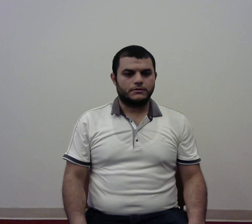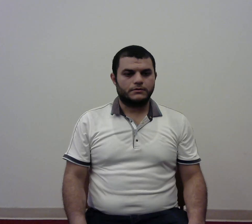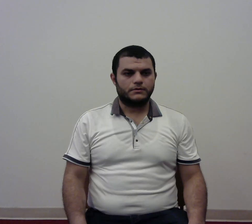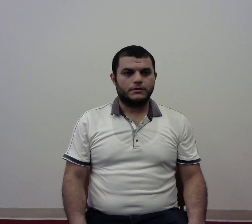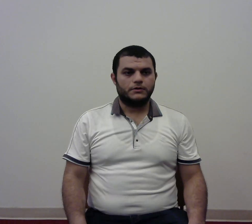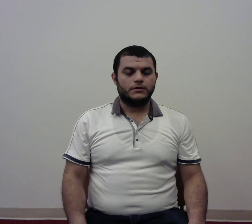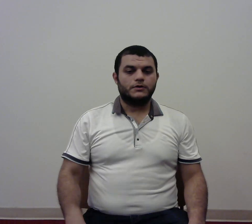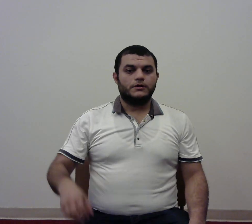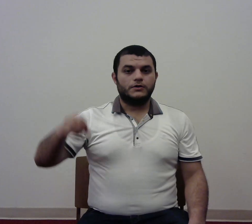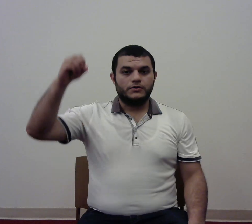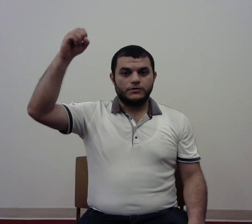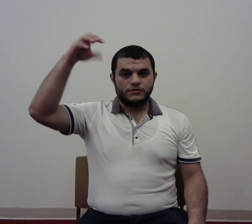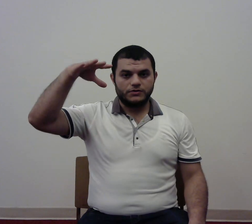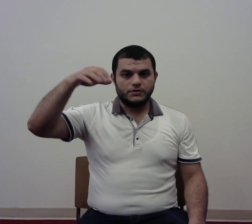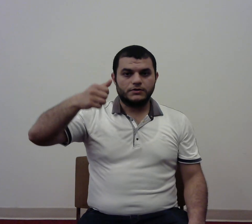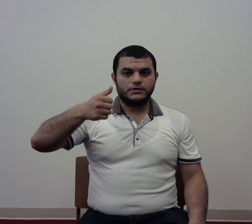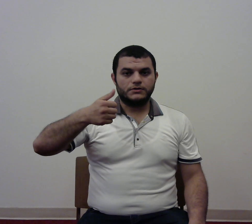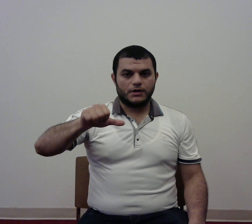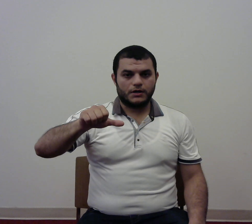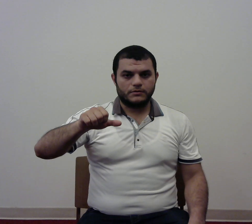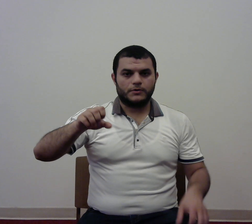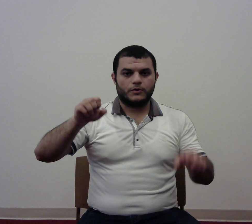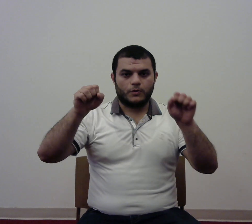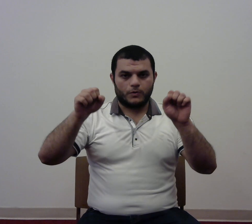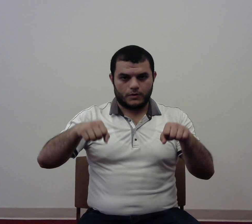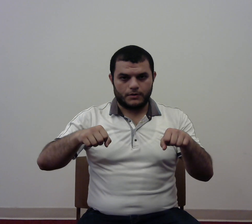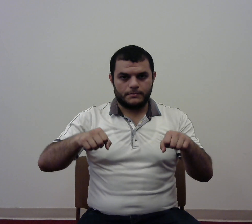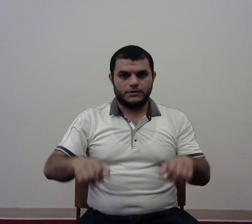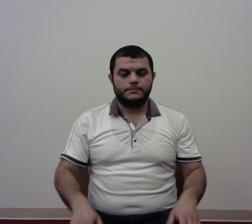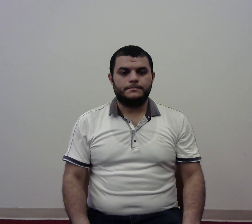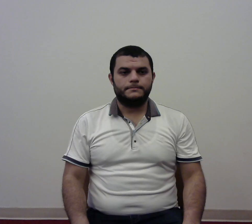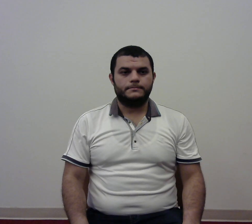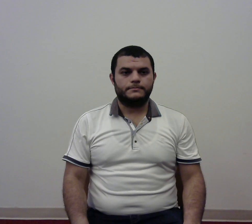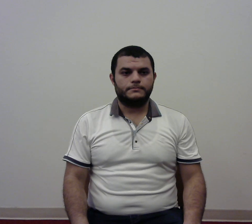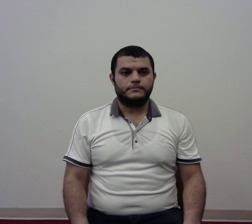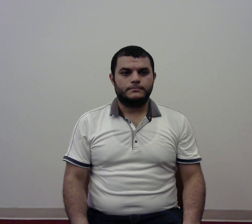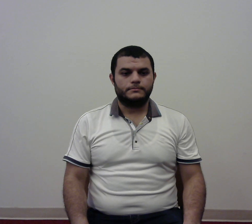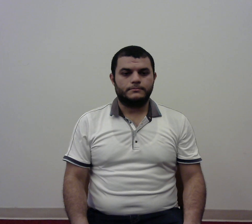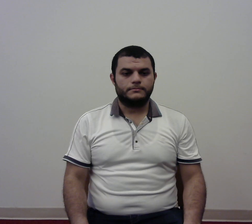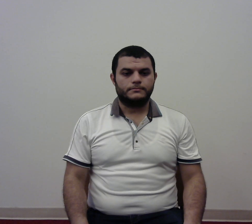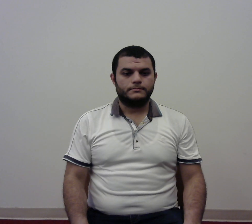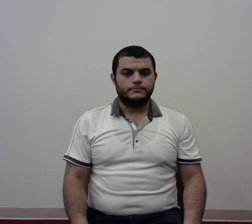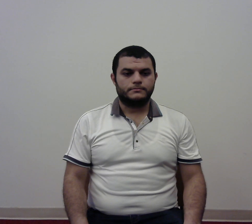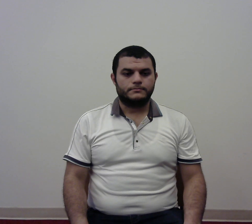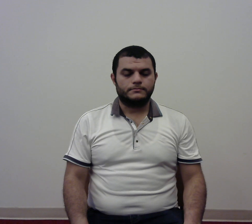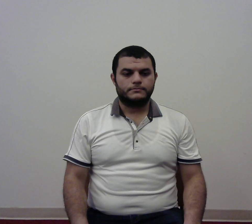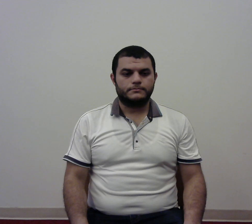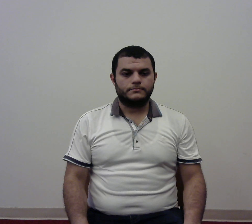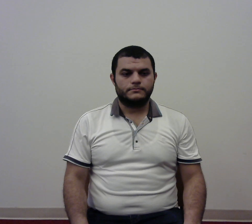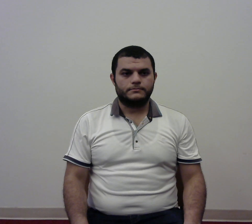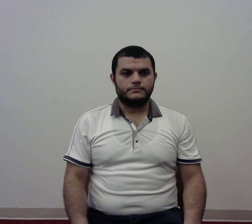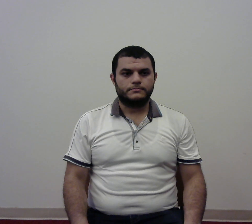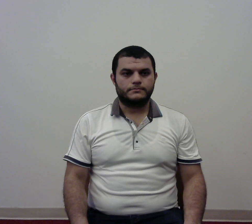İşığı yandırmaq olarmı?